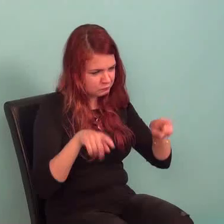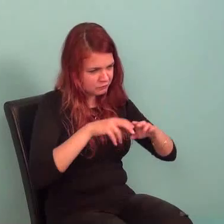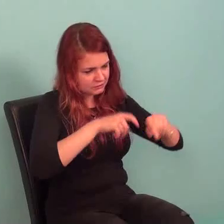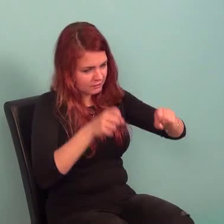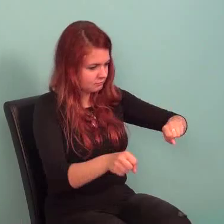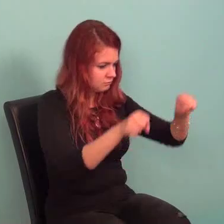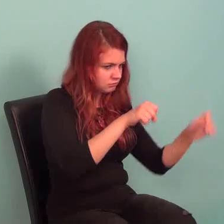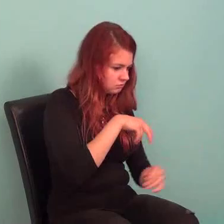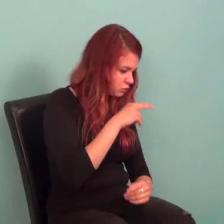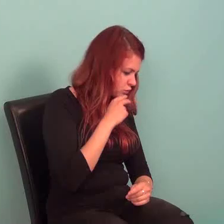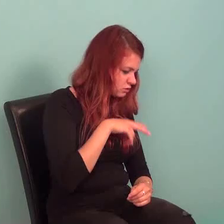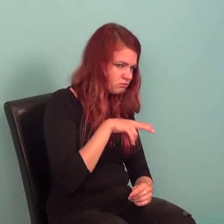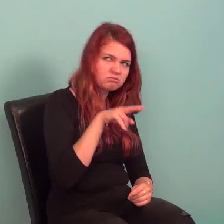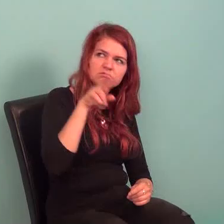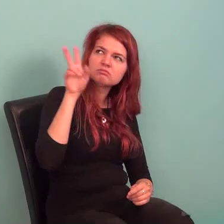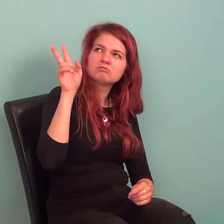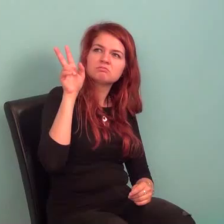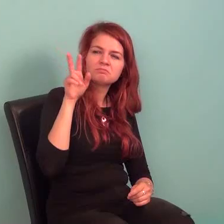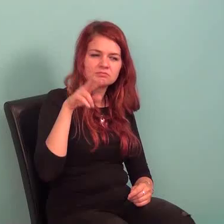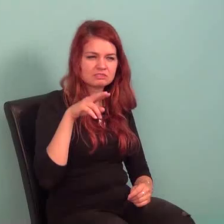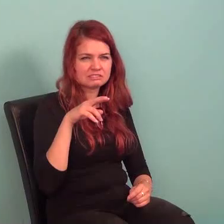Patrzy na gruszki i spogląda w górę.